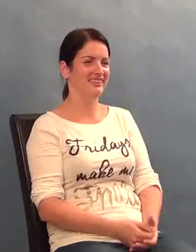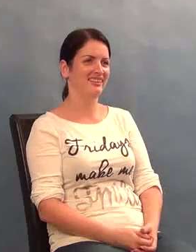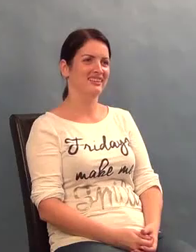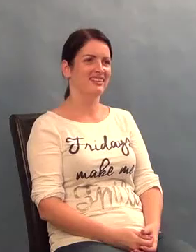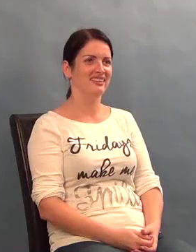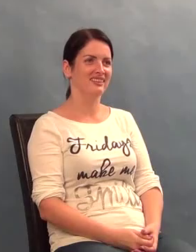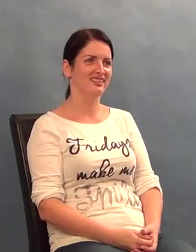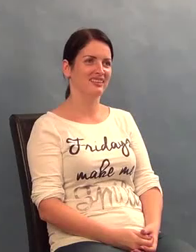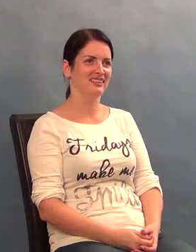Zabrała...